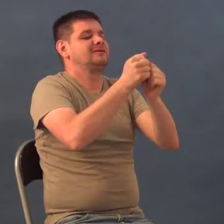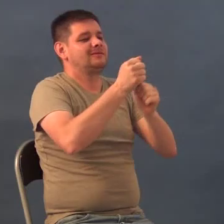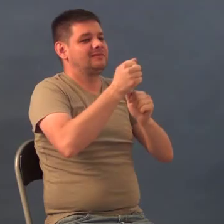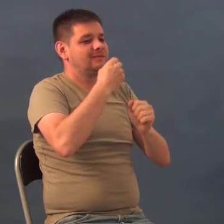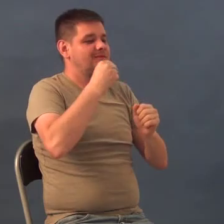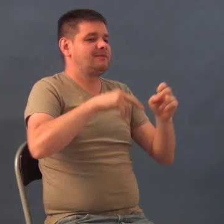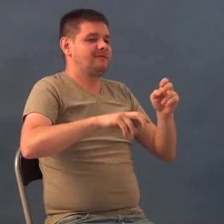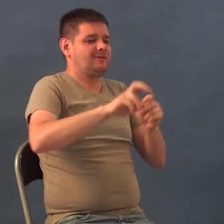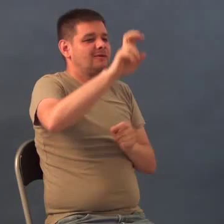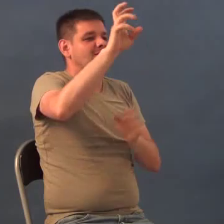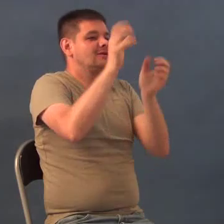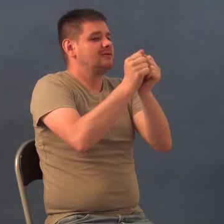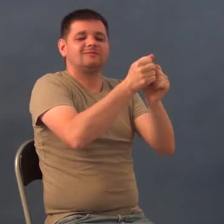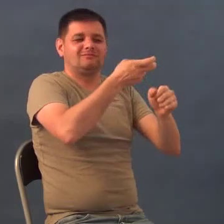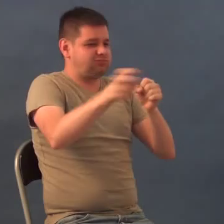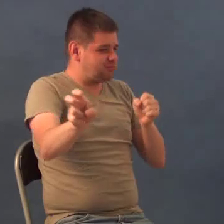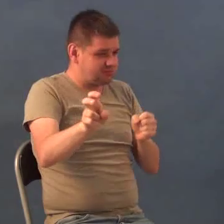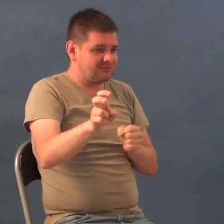Wchodzę, żeby go złapać, ale nie udaje się, zostaję wyrzucony.